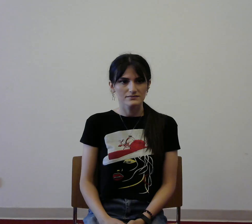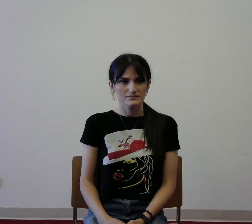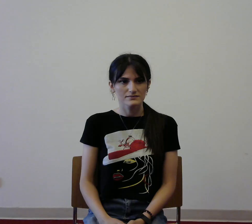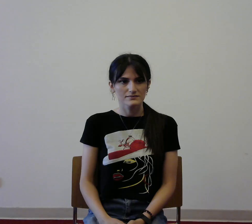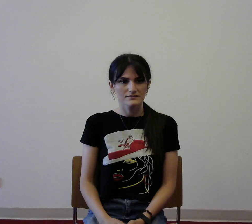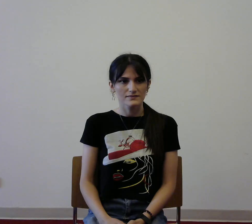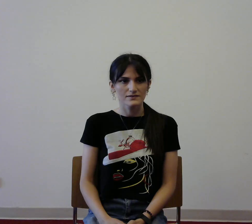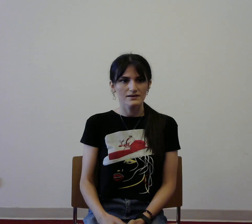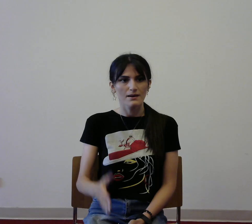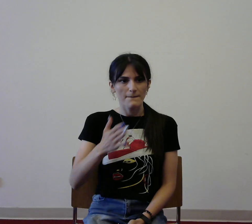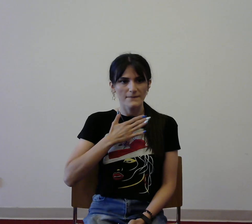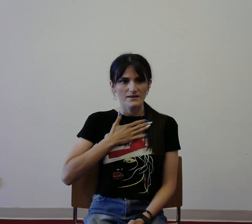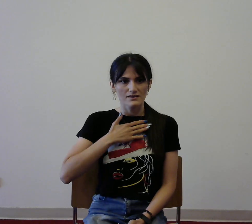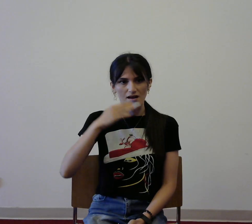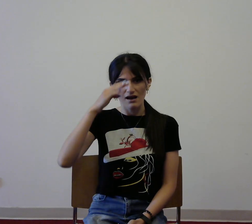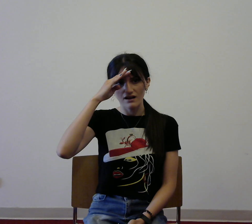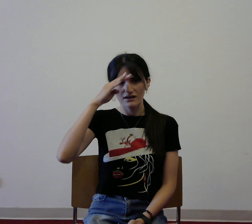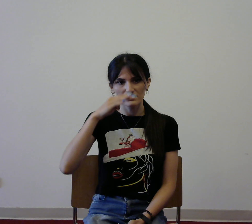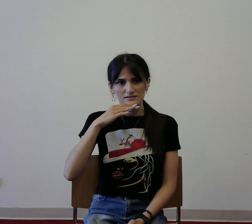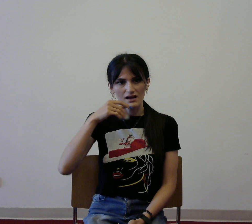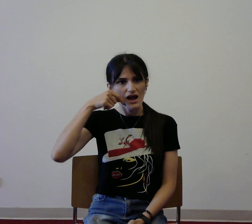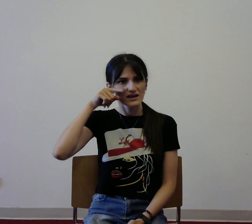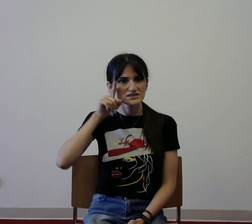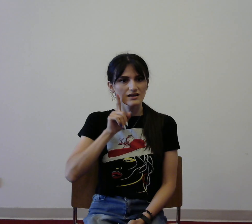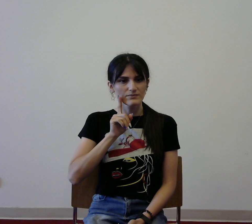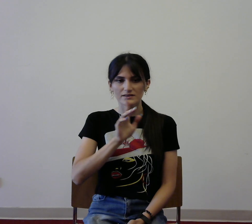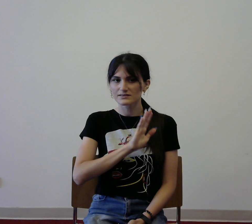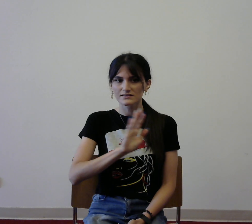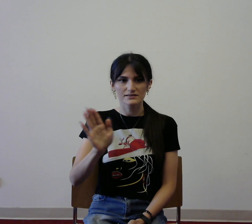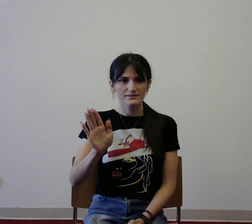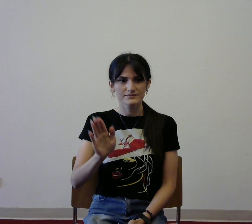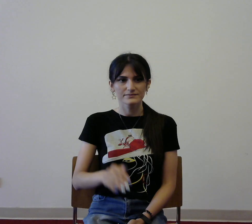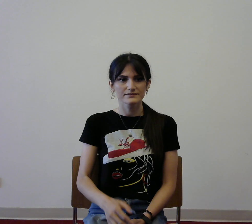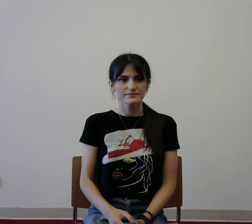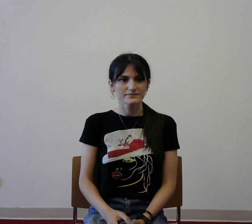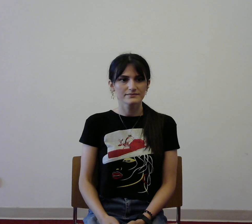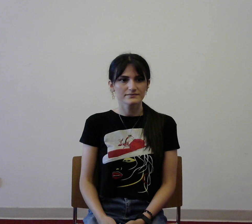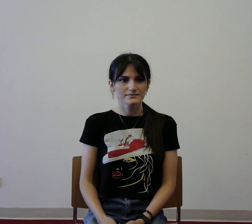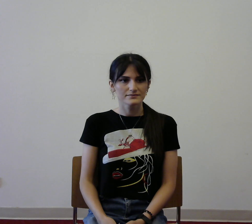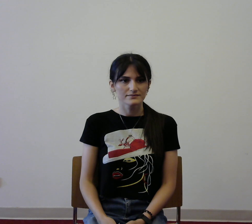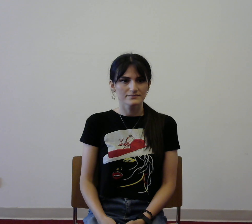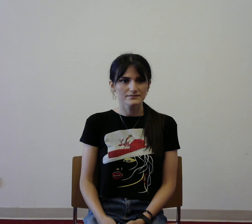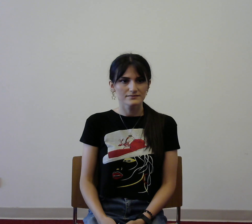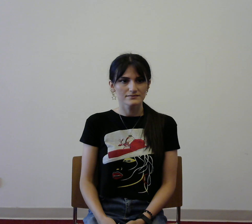Mənim atam azərbaycanlı deyil